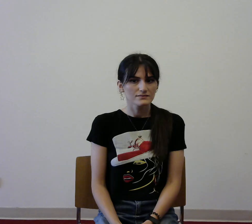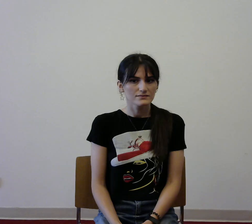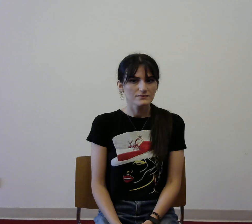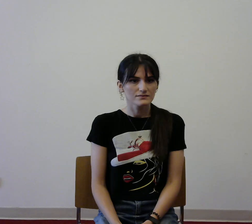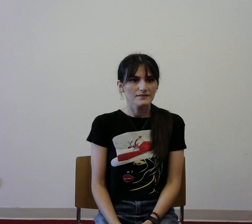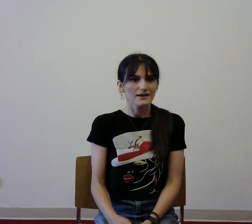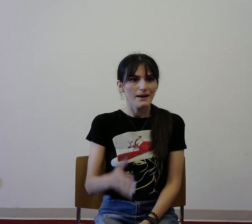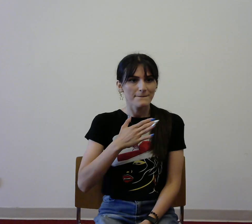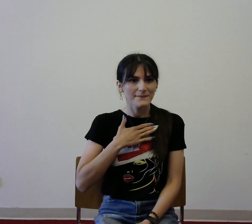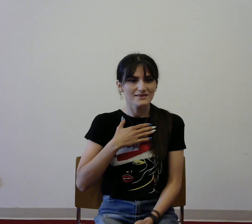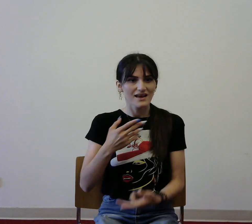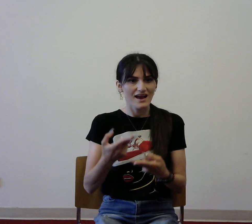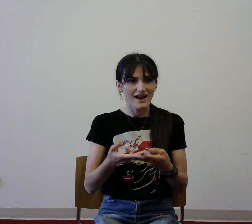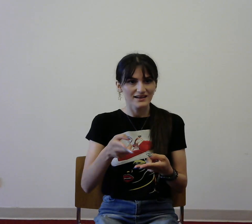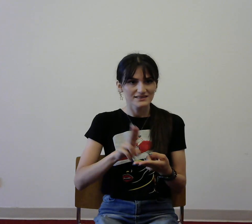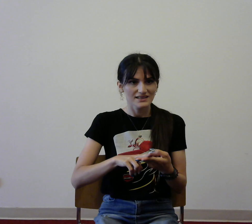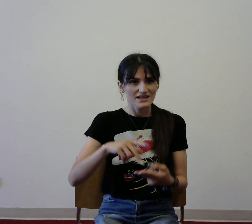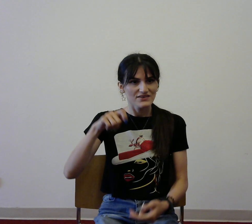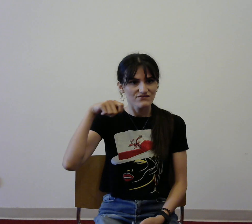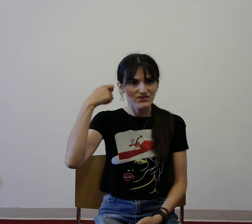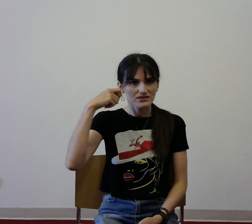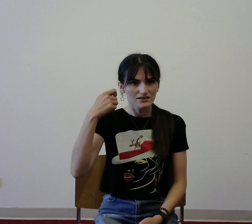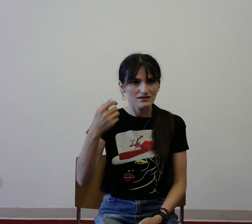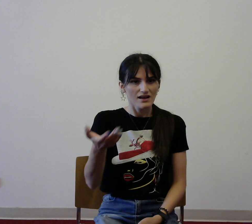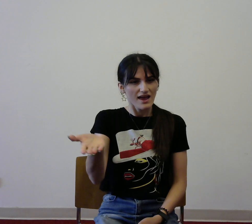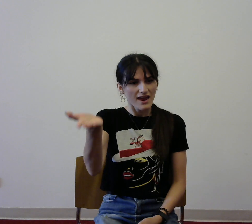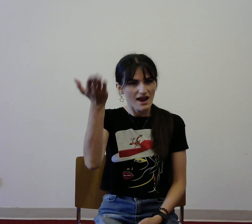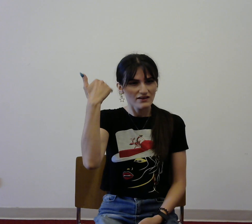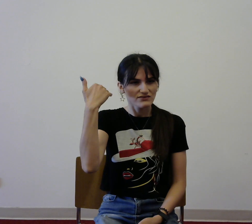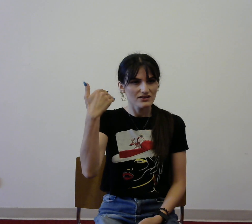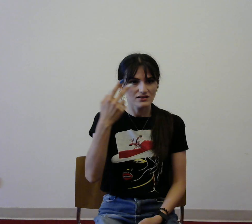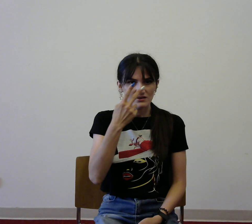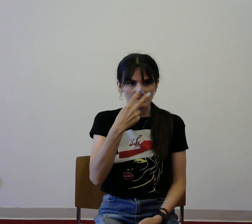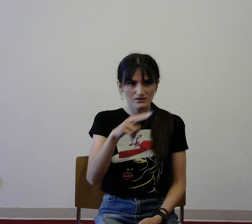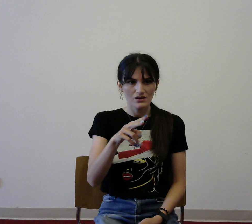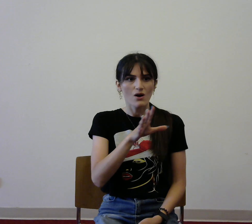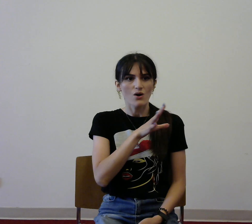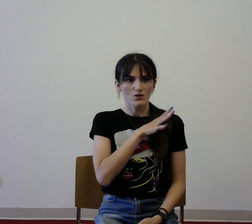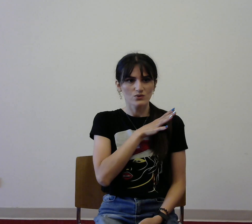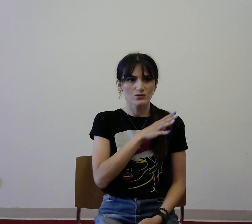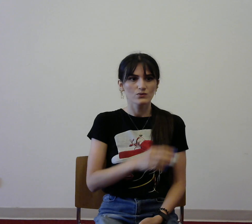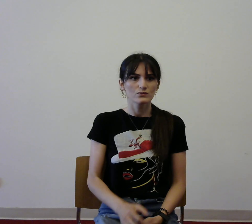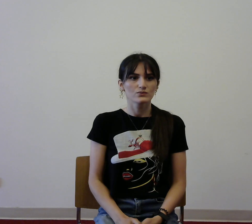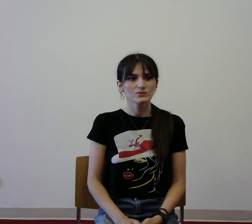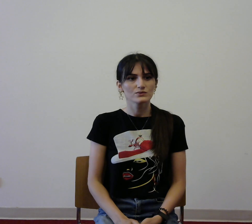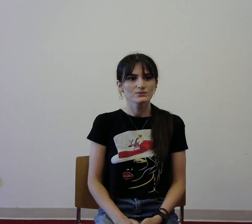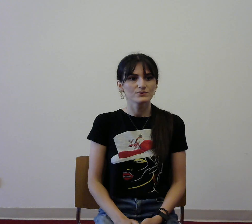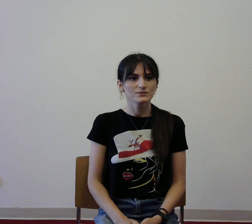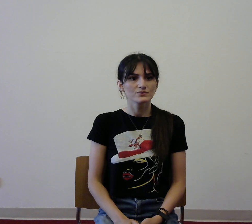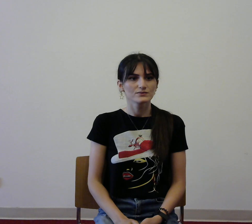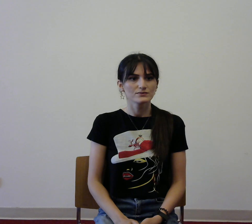Mən bu videonu daha əvvəl görmüşəm